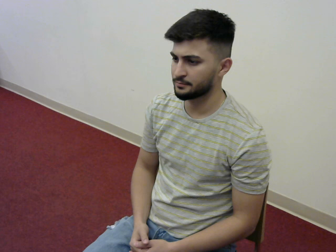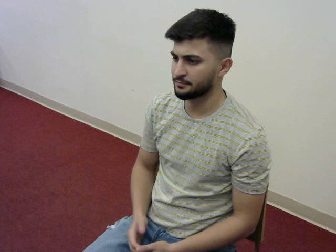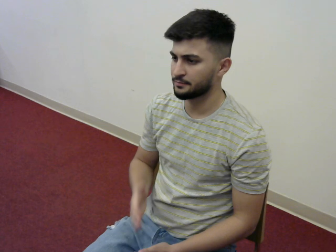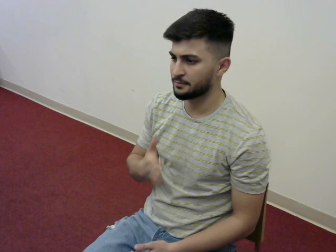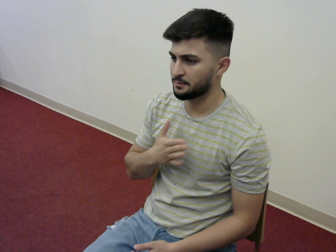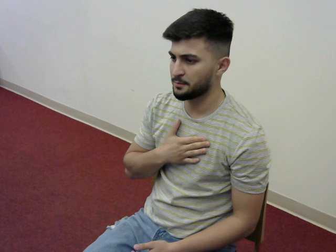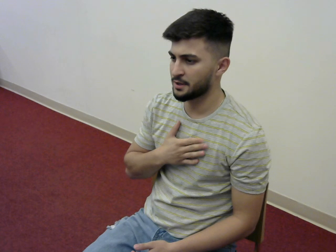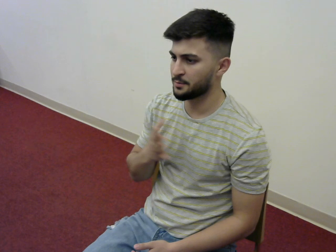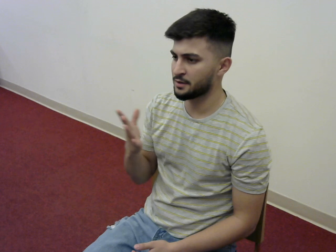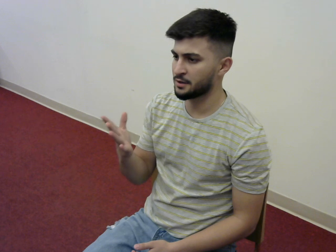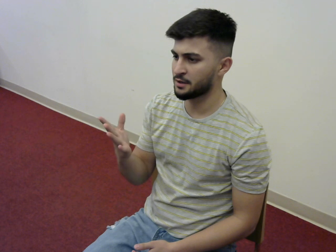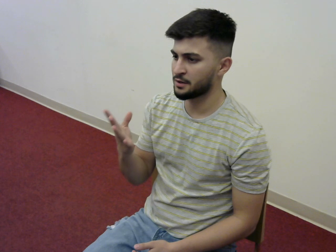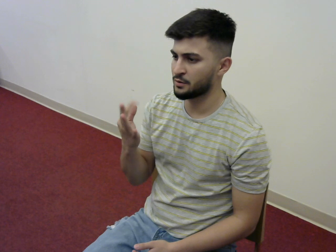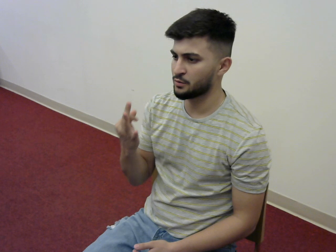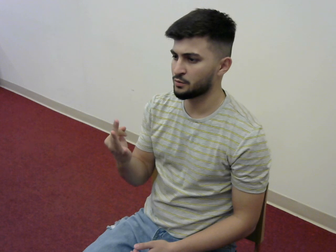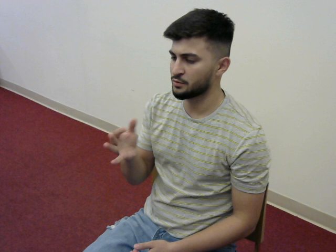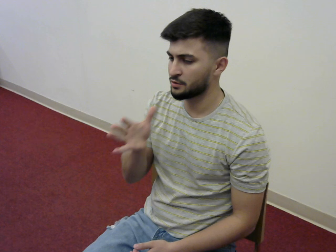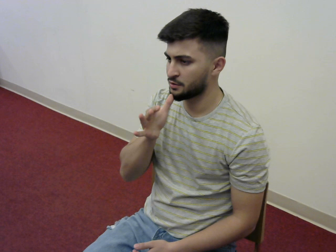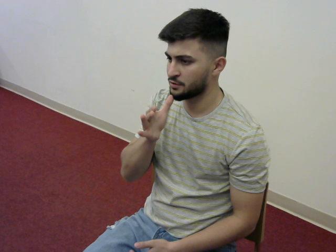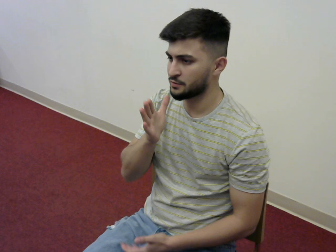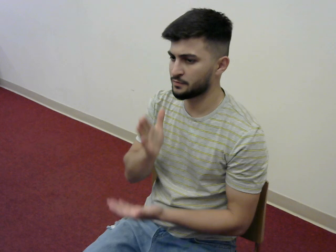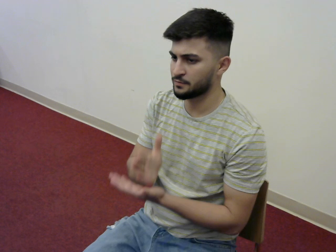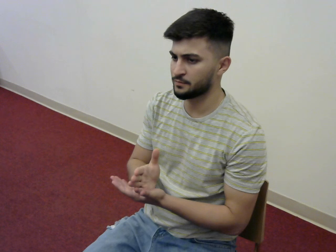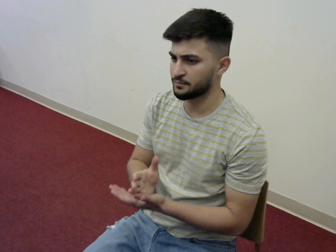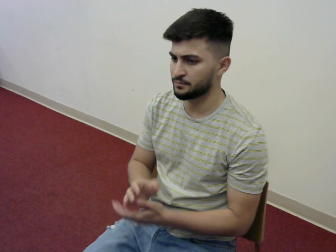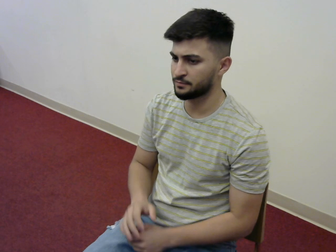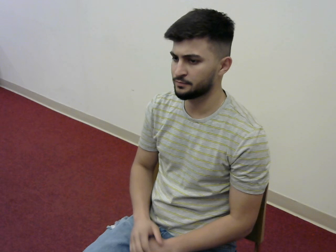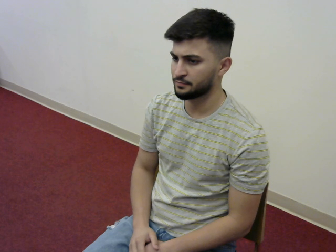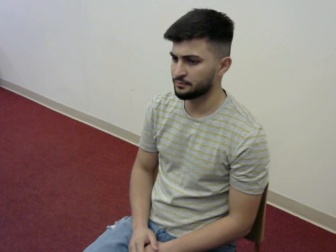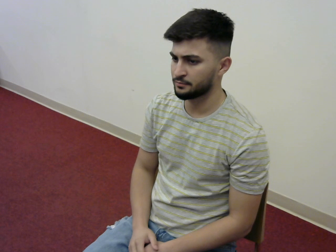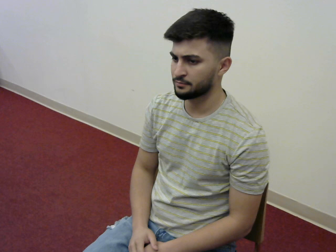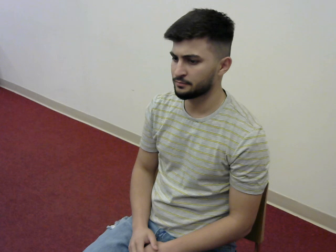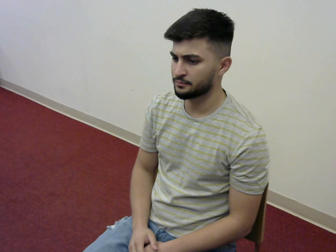Mənim 43 yaşım var